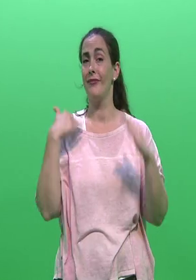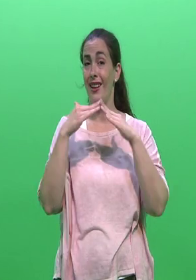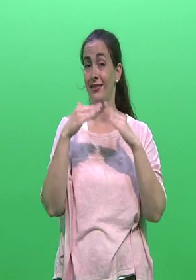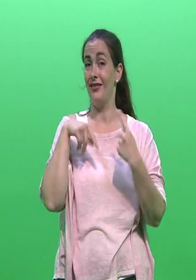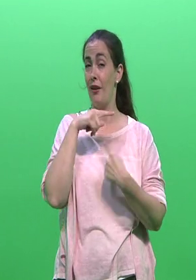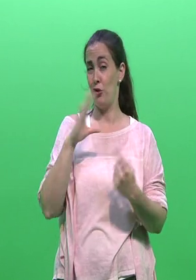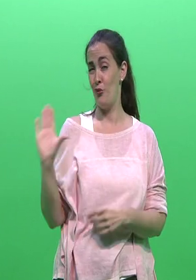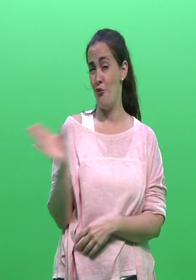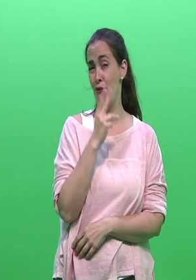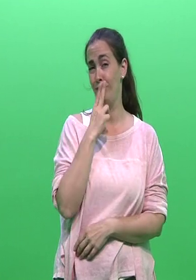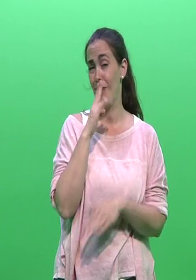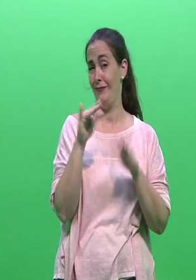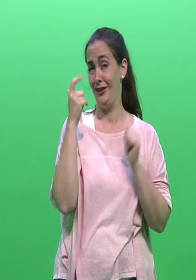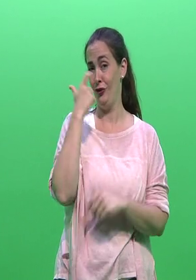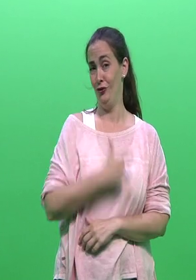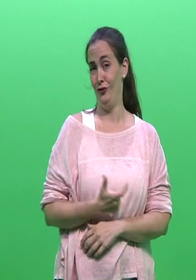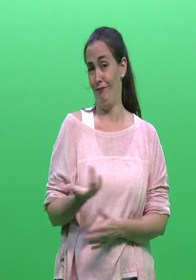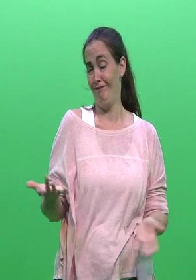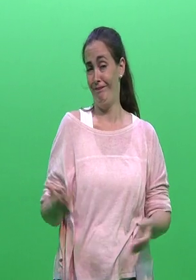A casa tots fumen menys jo.